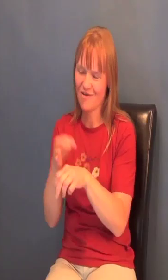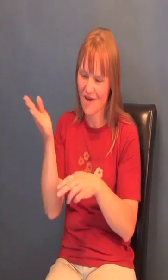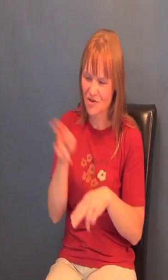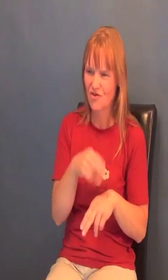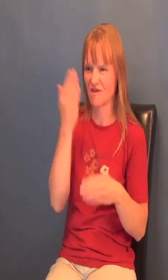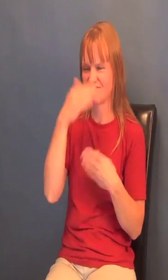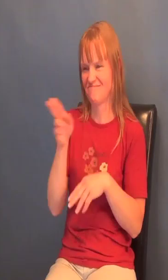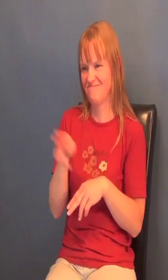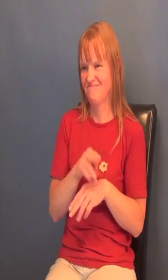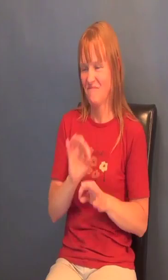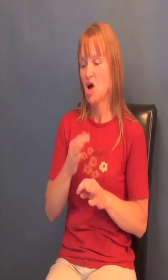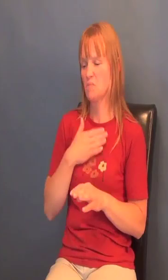Akurat na wieczór wracam do domu.